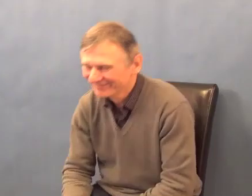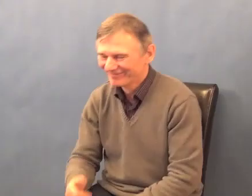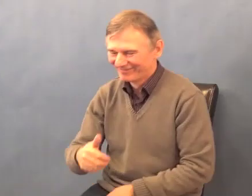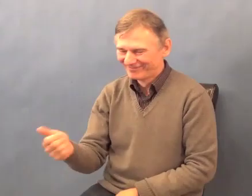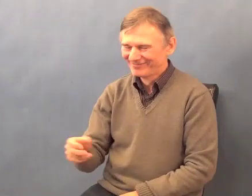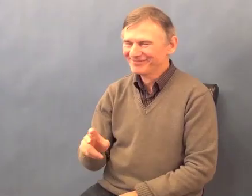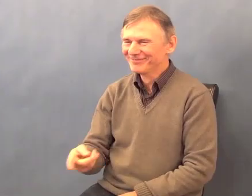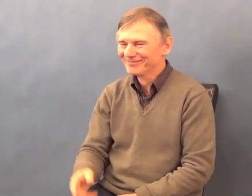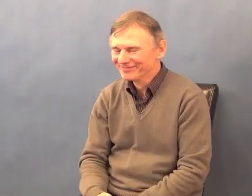To fajnie.